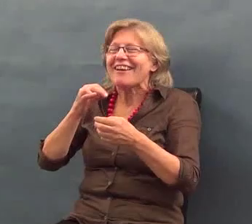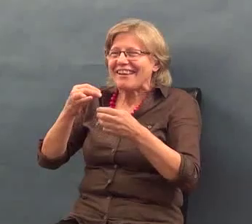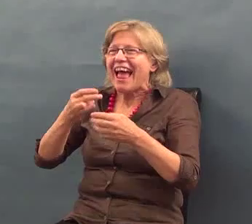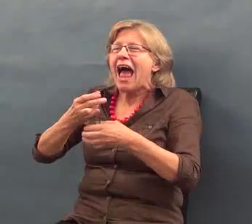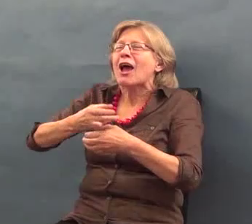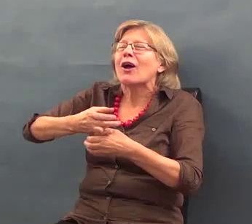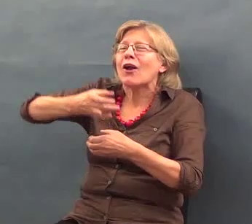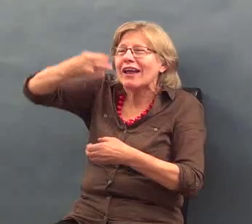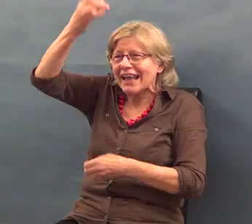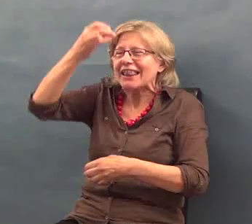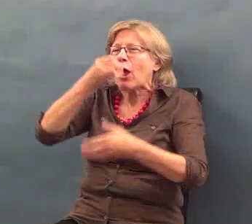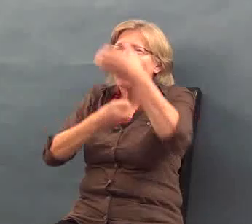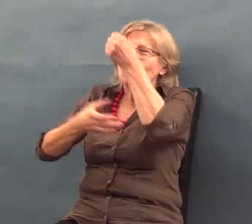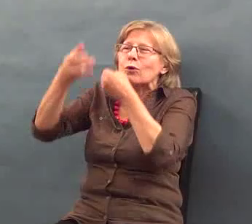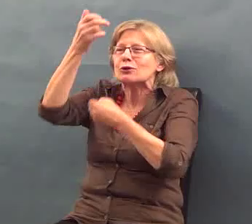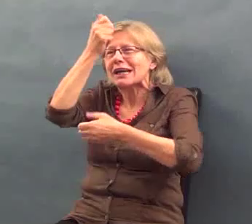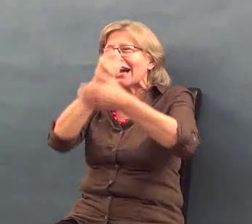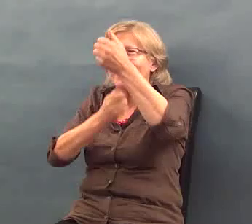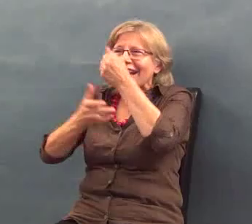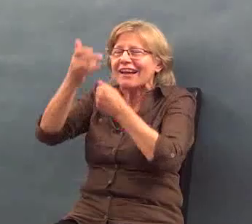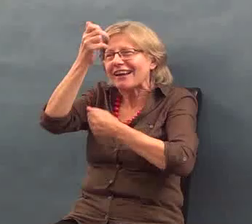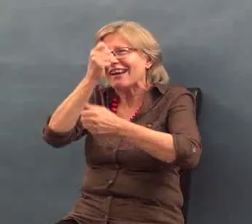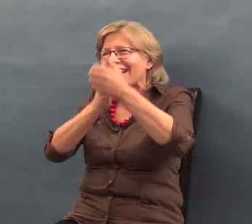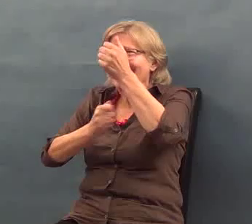Wspinał się na górę po rurze.